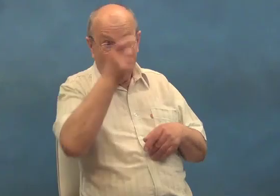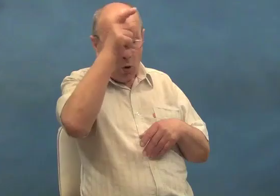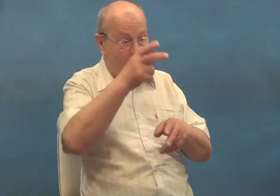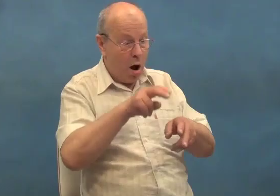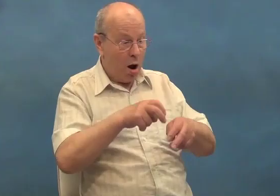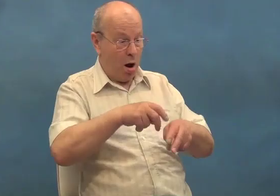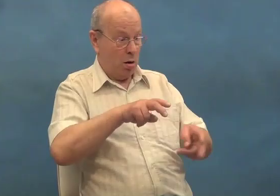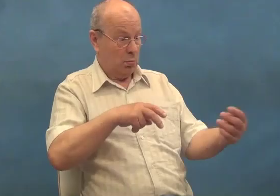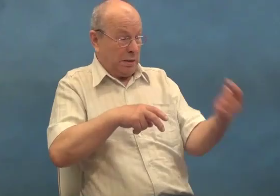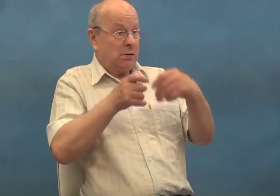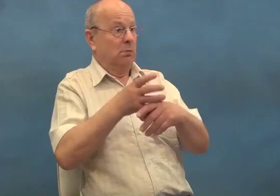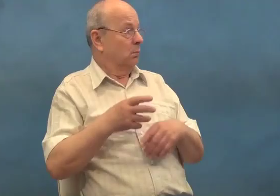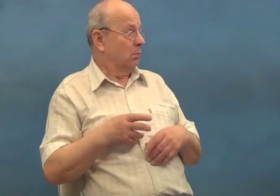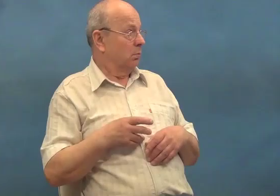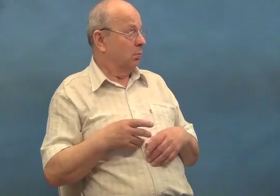Człowiek...